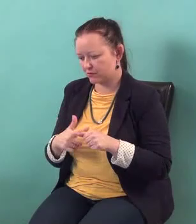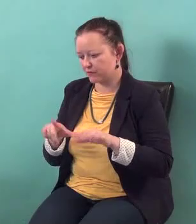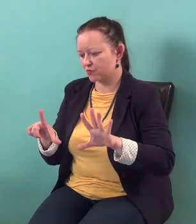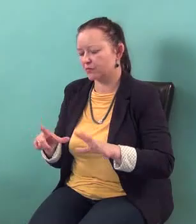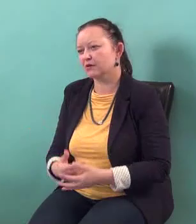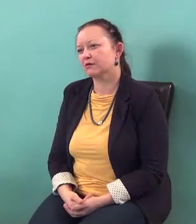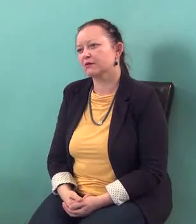Dwudziestego siódmego.